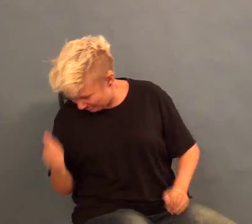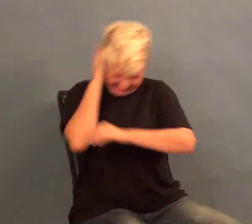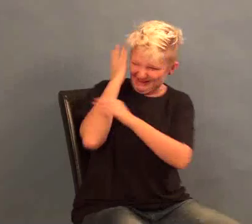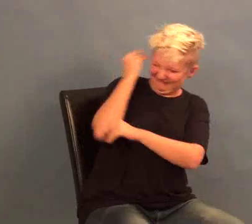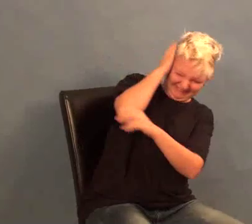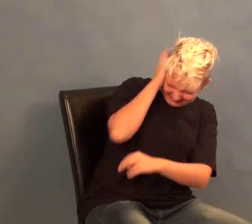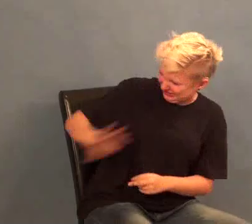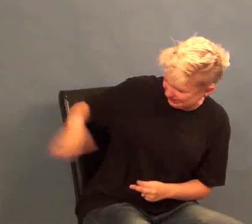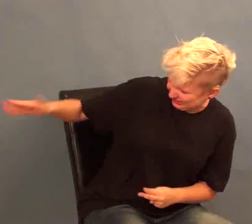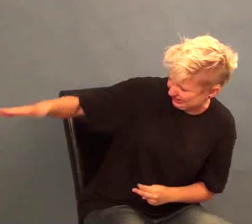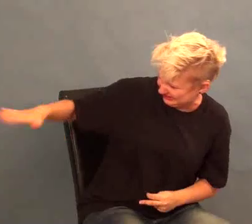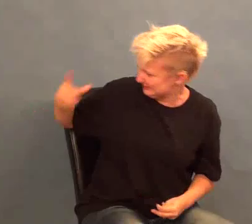Chłopiec mówi mu bardzo głośno prosto do ucha, a ten mówi: idź, idź!